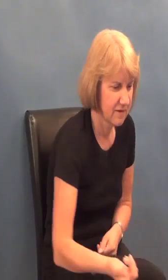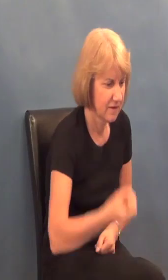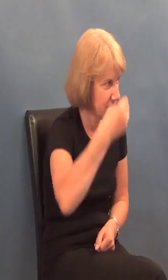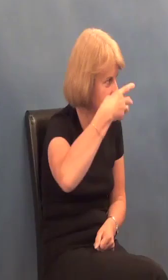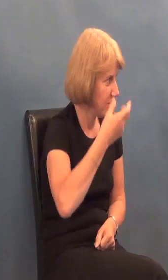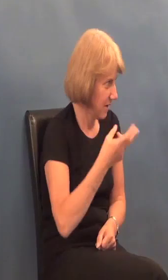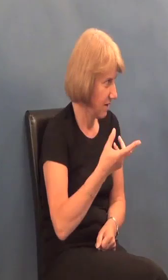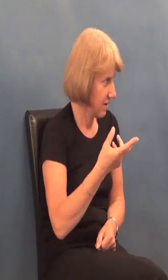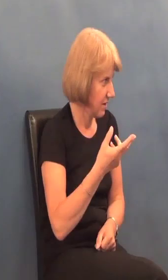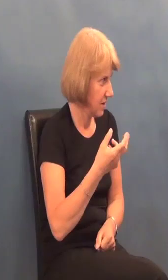To lampa, tak?